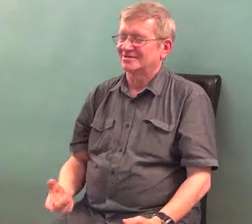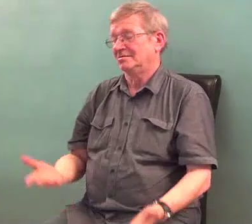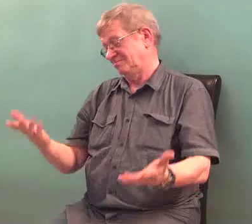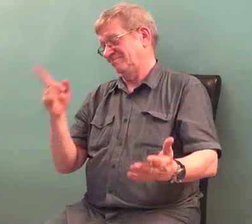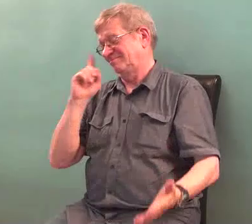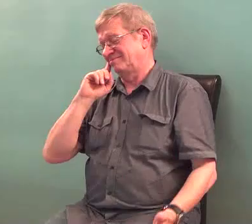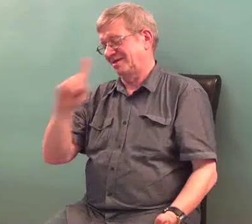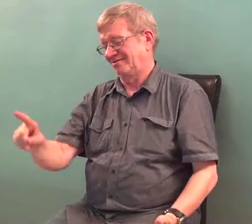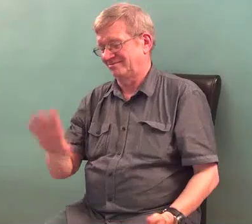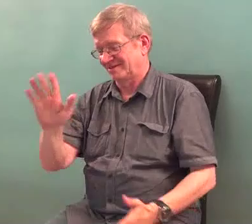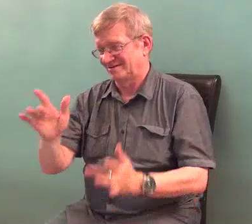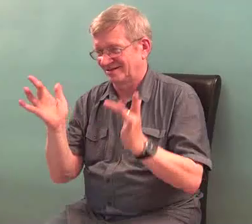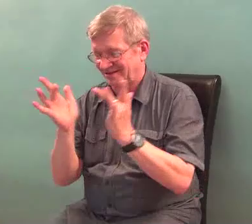Prawda, masz rację.